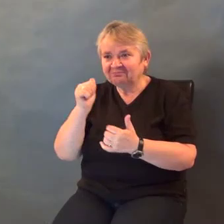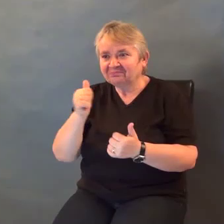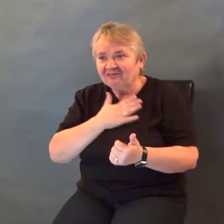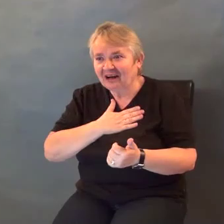Super.